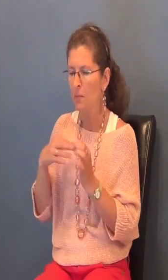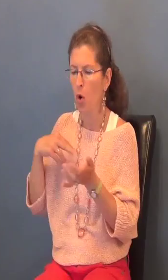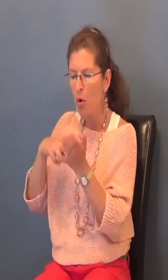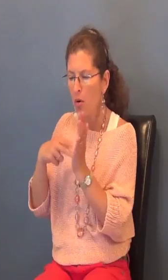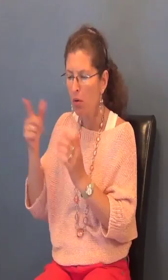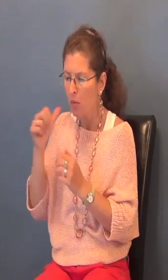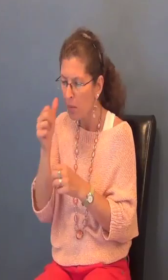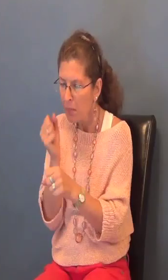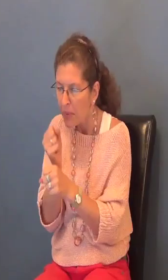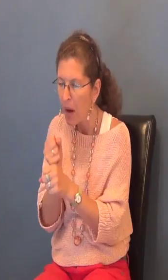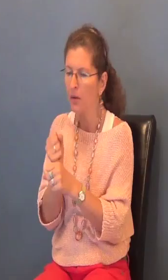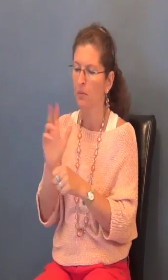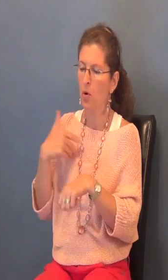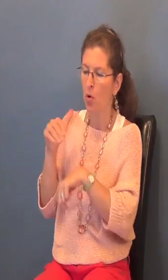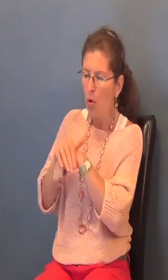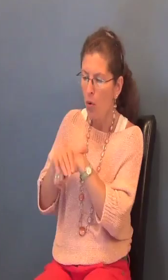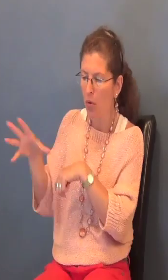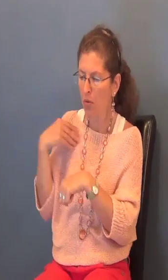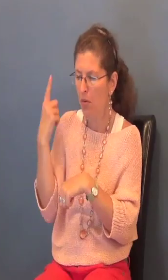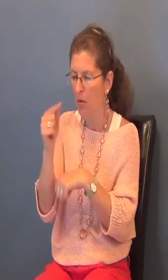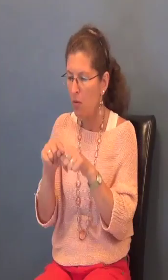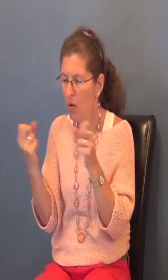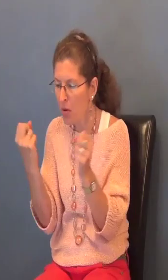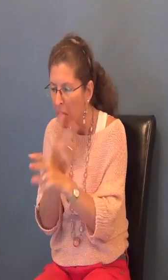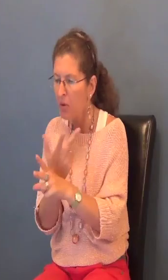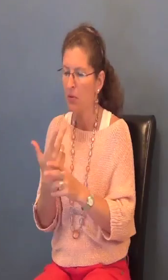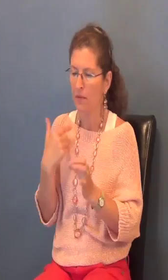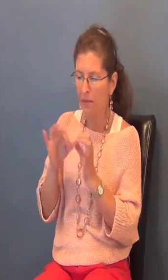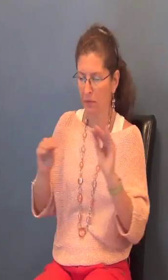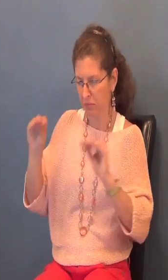Myślę, że mogę to tak zaplanować. Jutro najpierw do pracy, a potem razem z kolegą do kina.